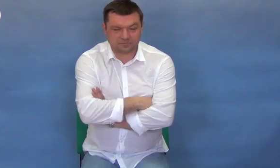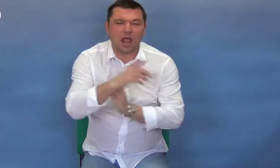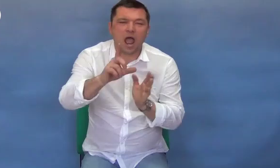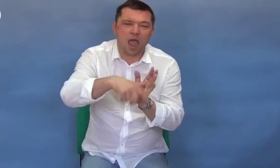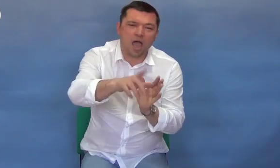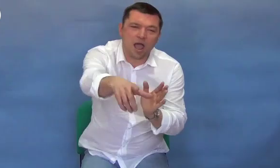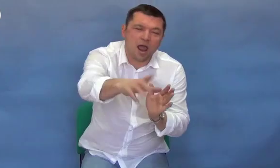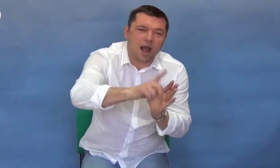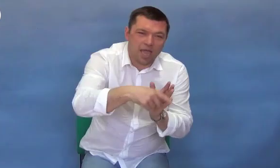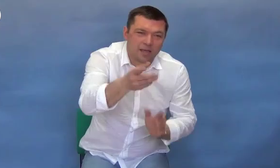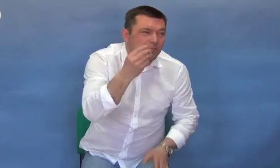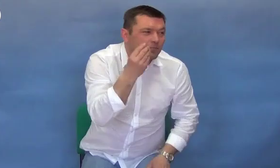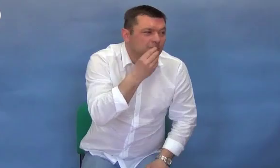Ale nad morzem...